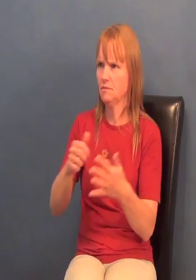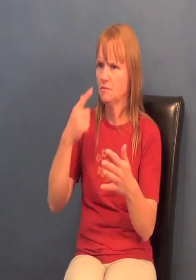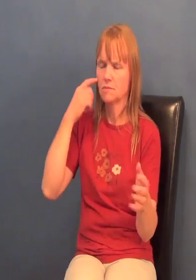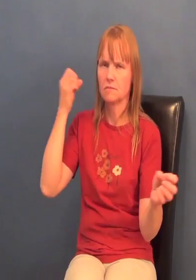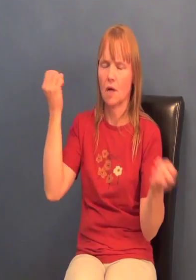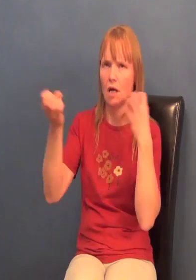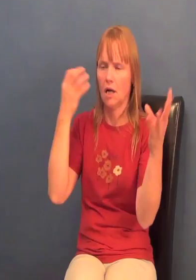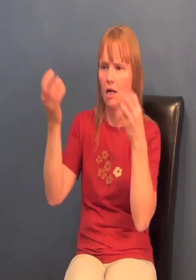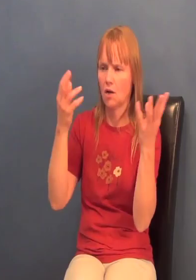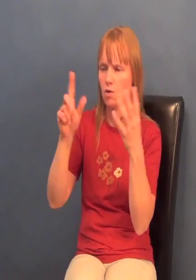Słychać alarm.